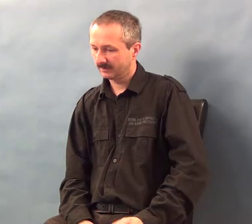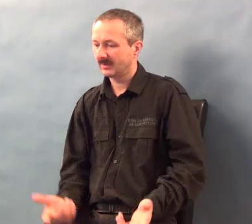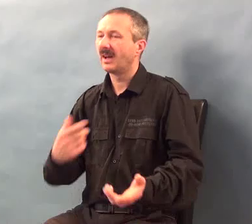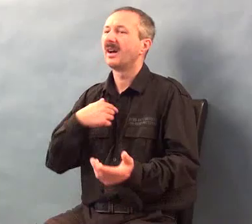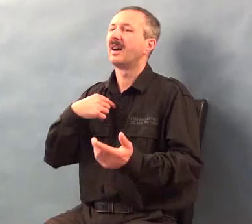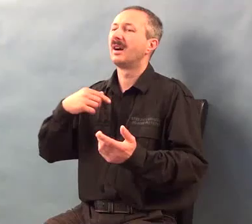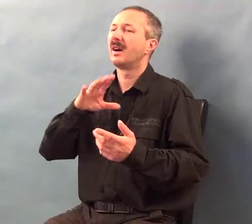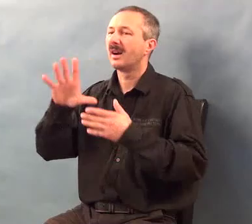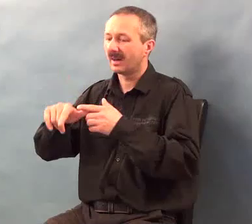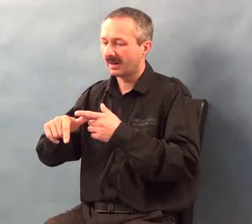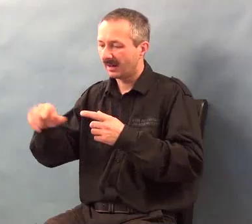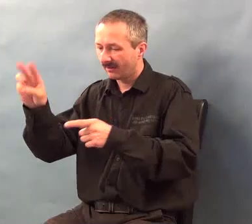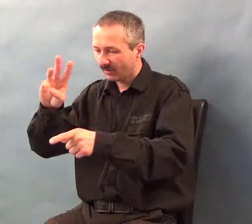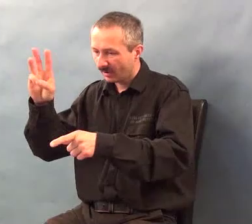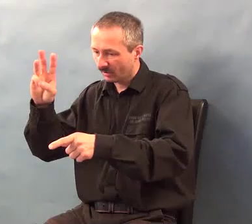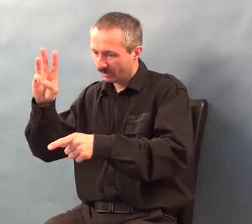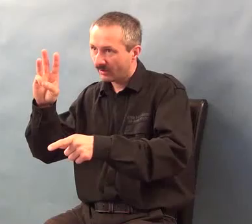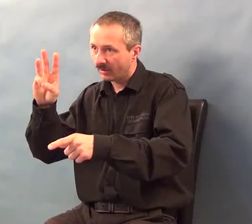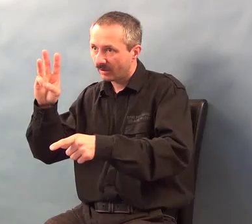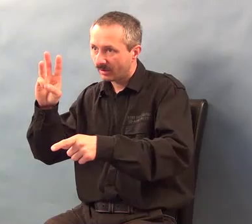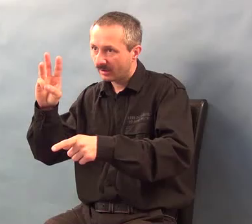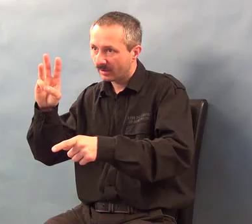Ale ja we wtorek...